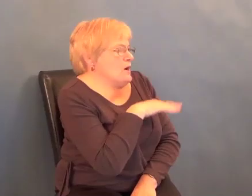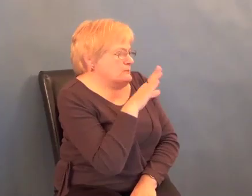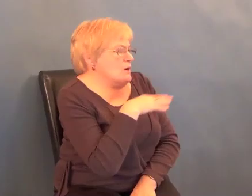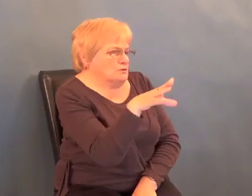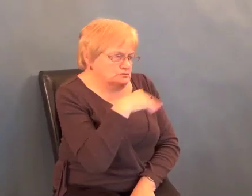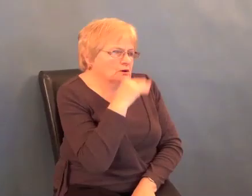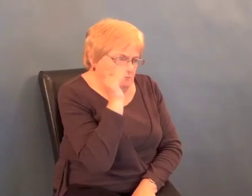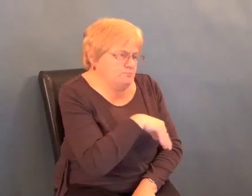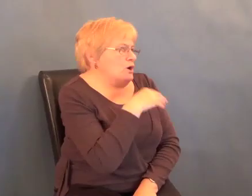Razem możemy.